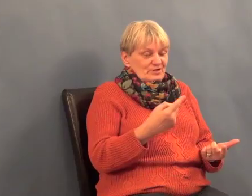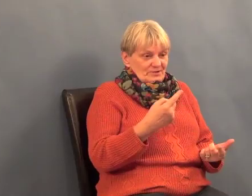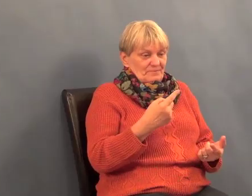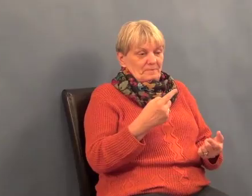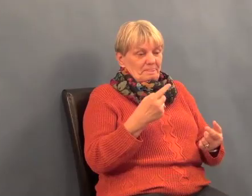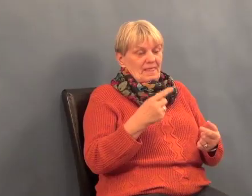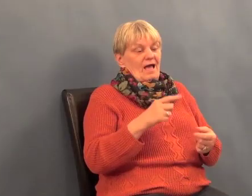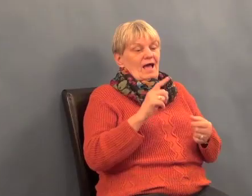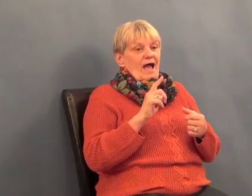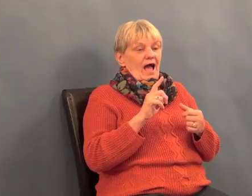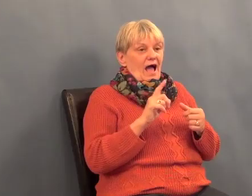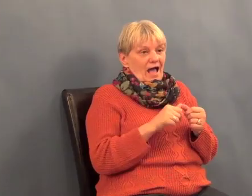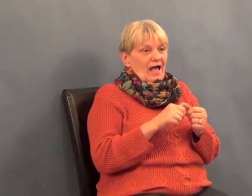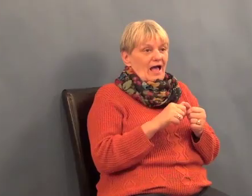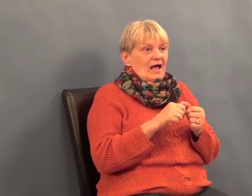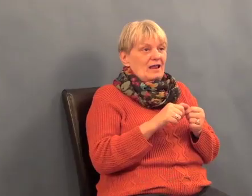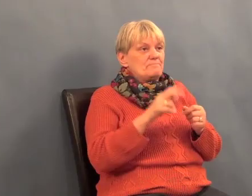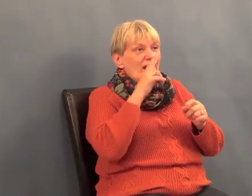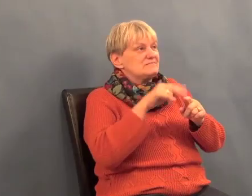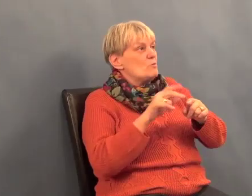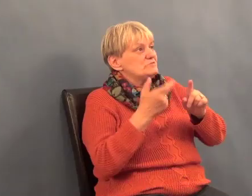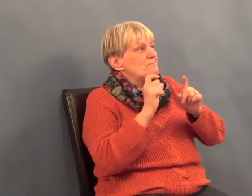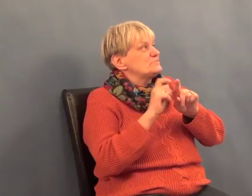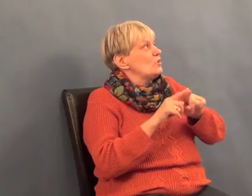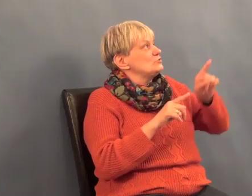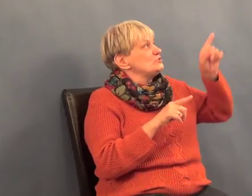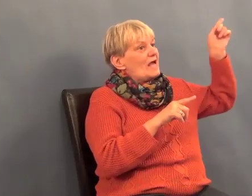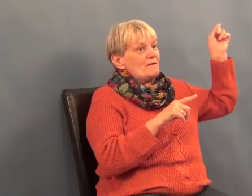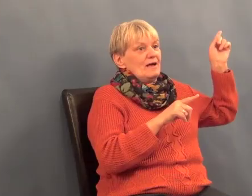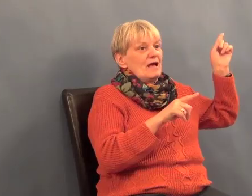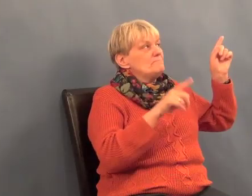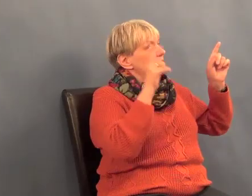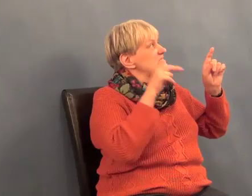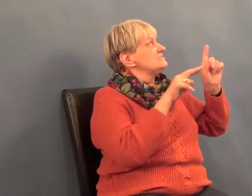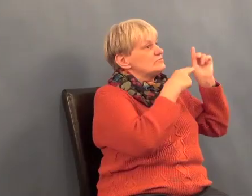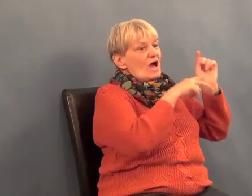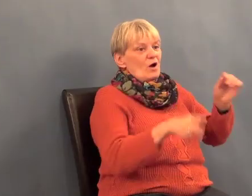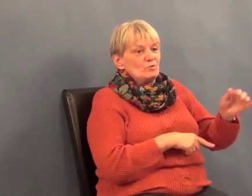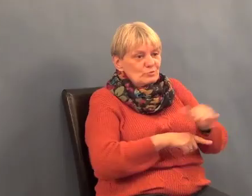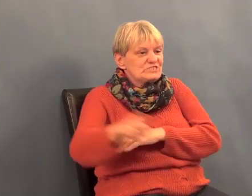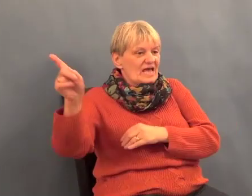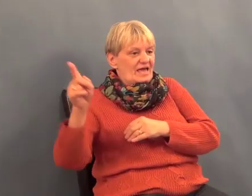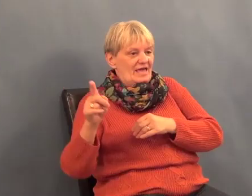Ale pokazał coś tam palcem, policjant się odwrócił, a on uciekł.